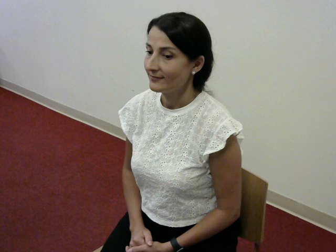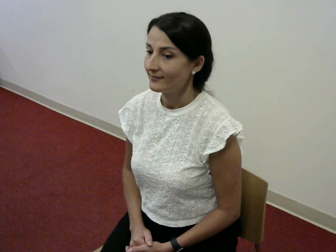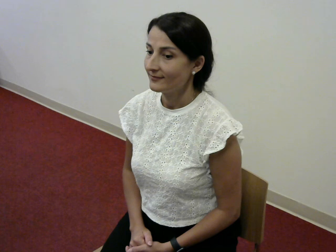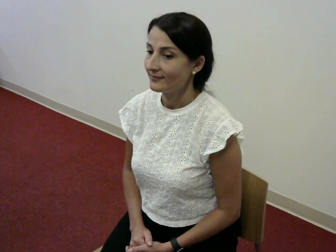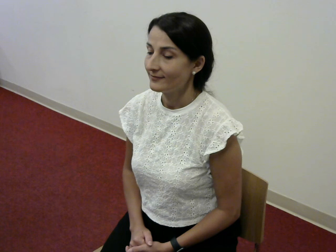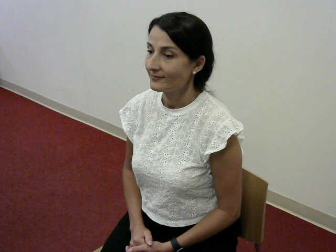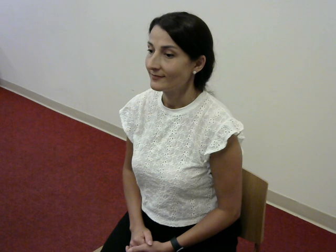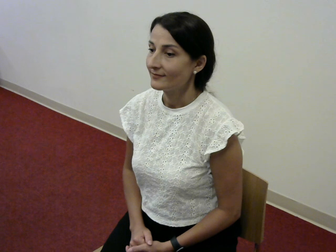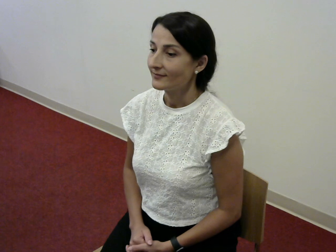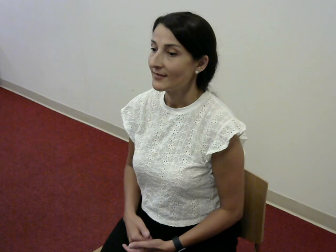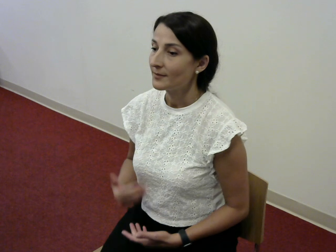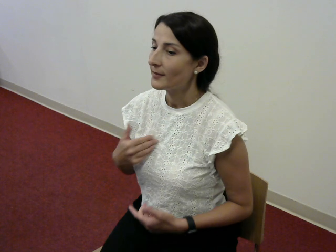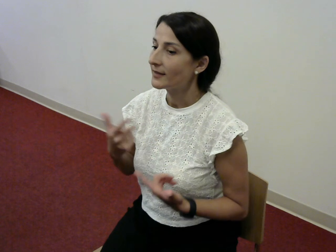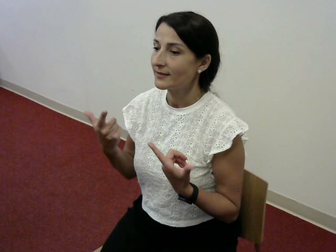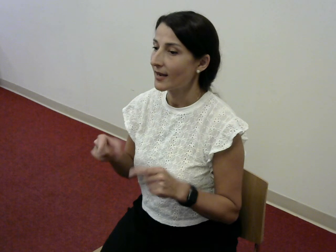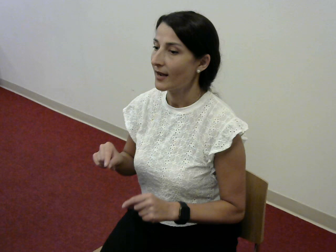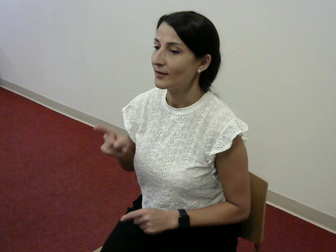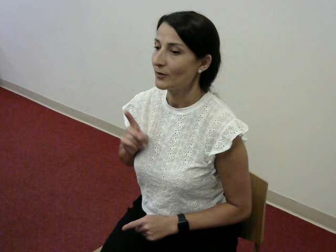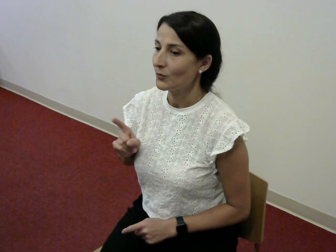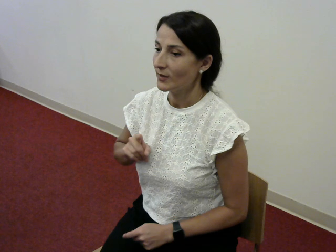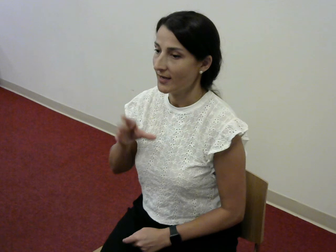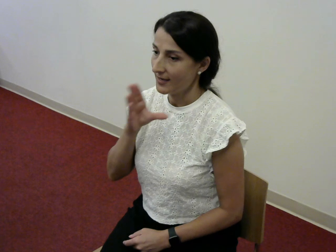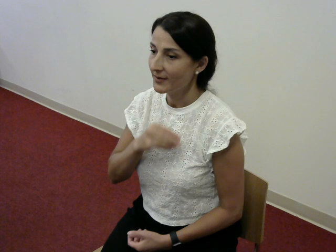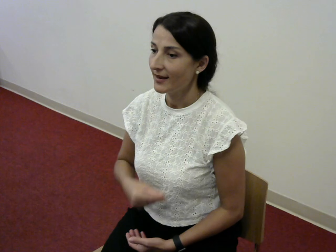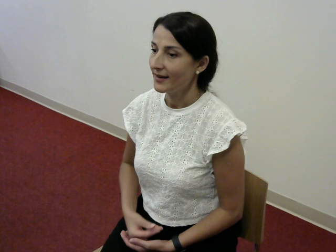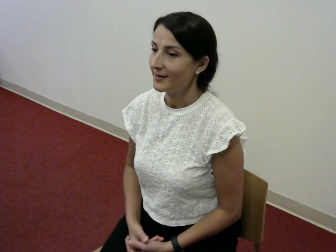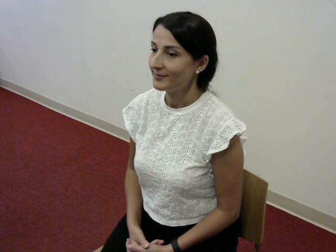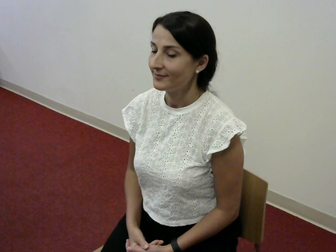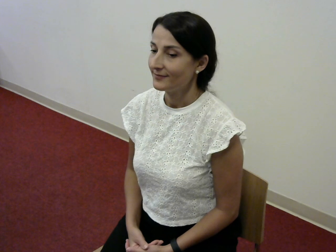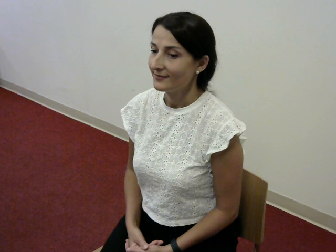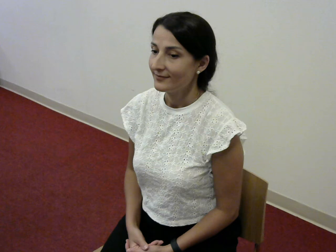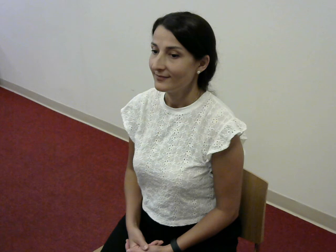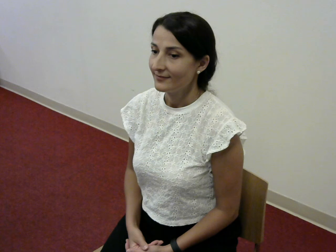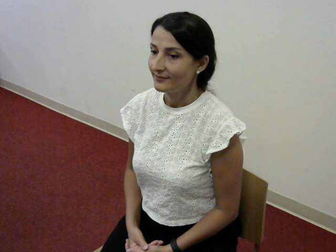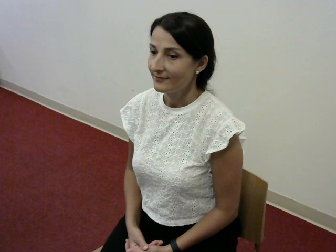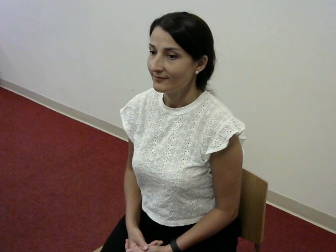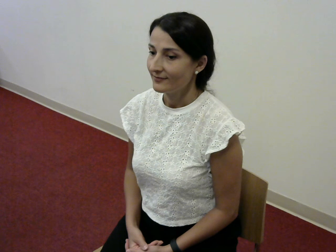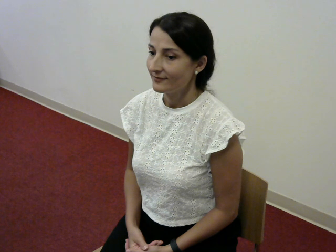Mən harda gözləyə bilərəm?